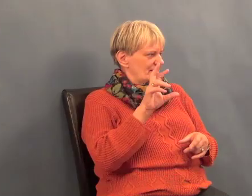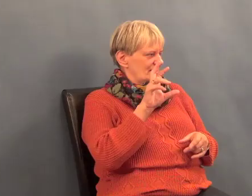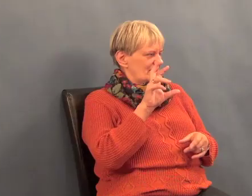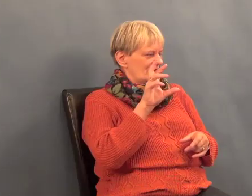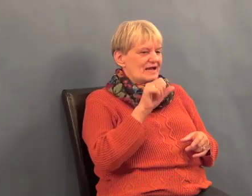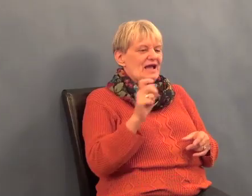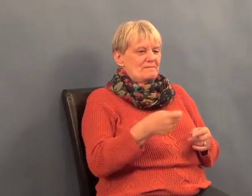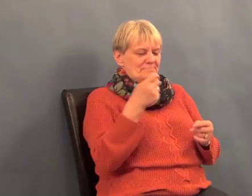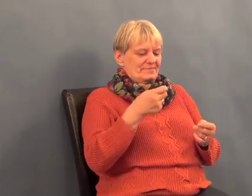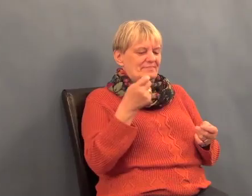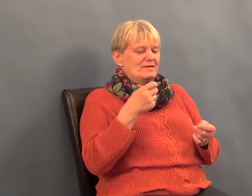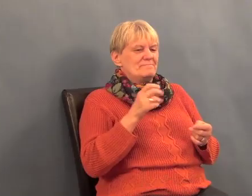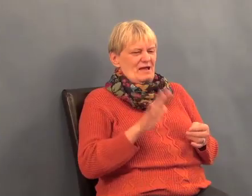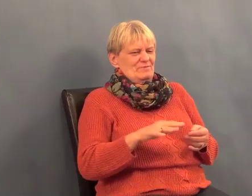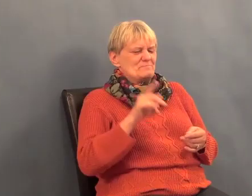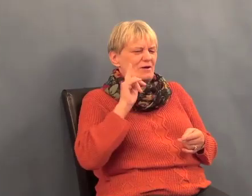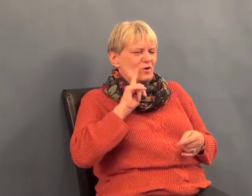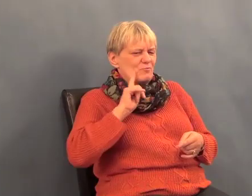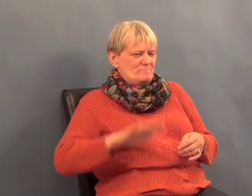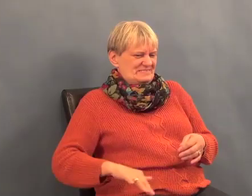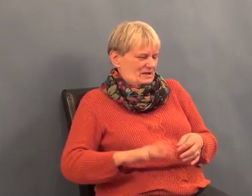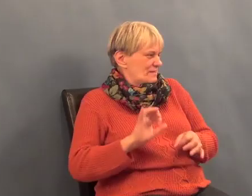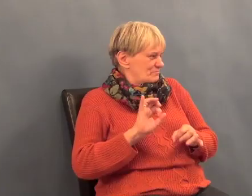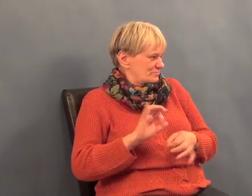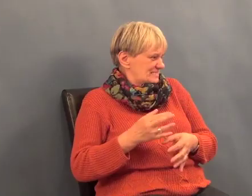Chaplin miał małego chłopca, to chyba syn?